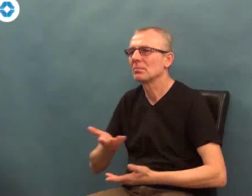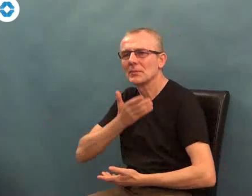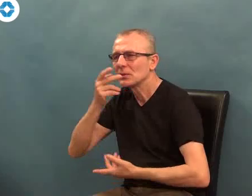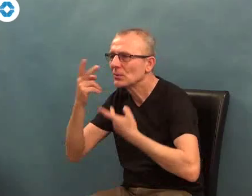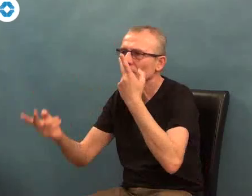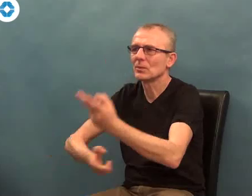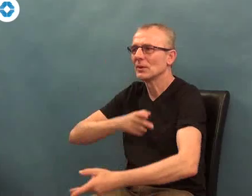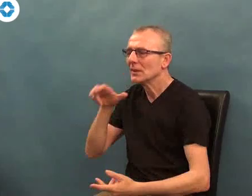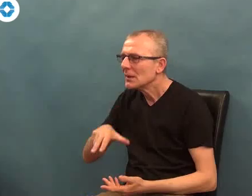Szukali, szli dalej.